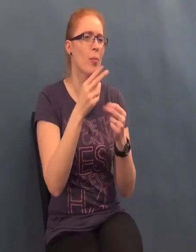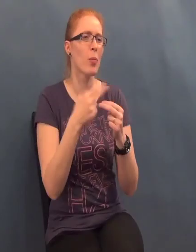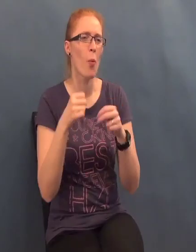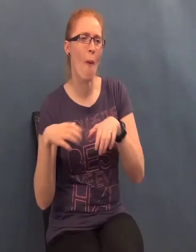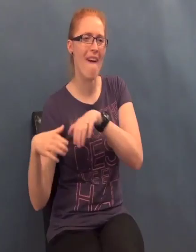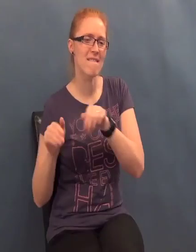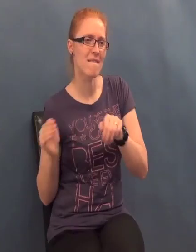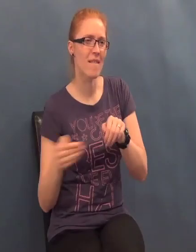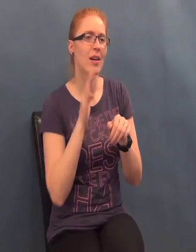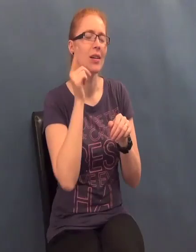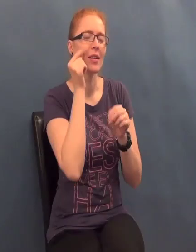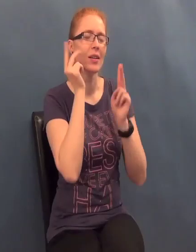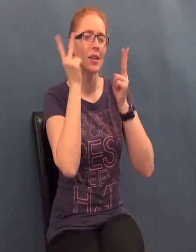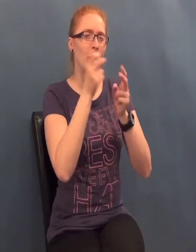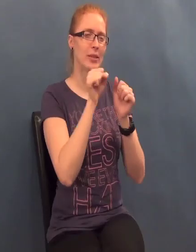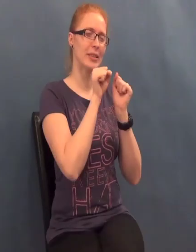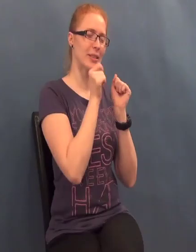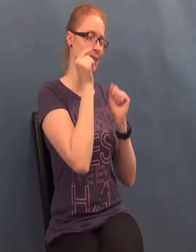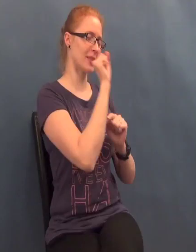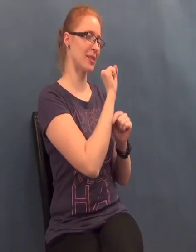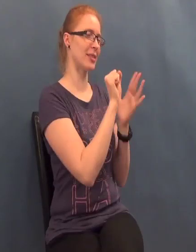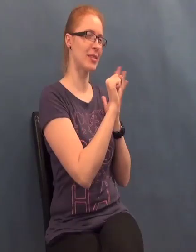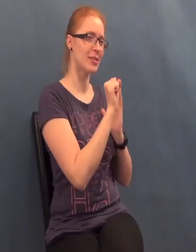Zasypia przyjemnie, otulając się kołdrą.